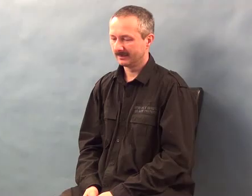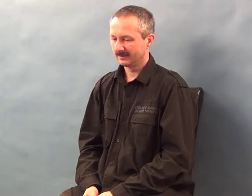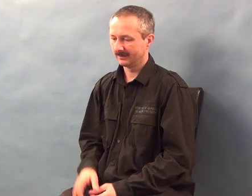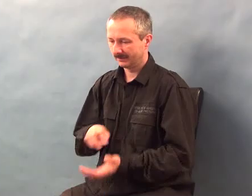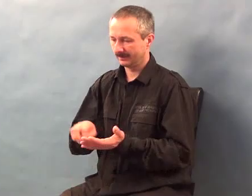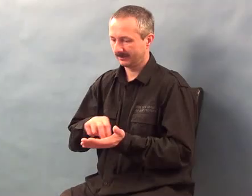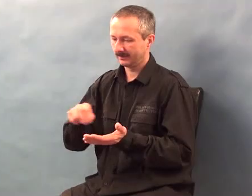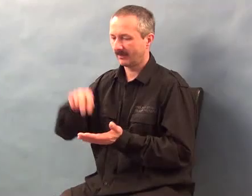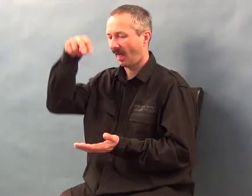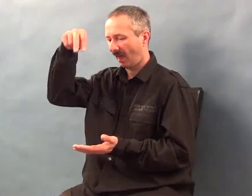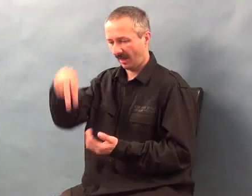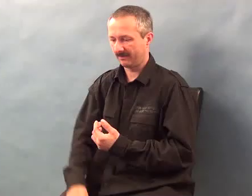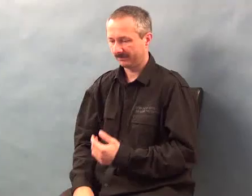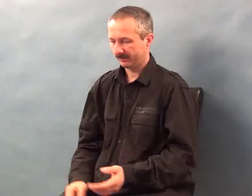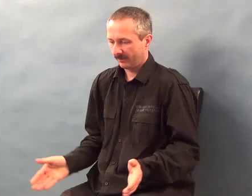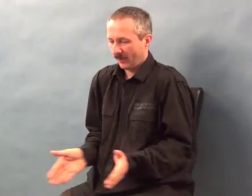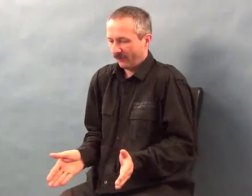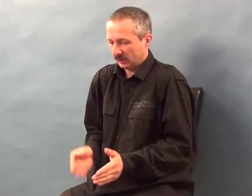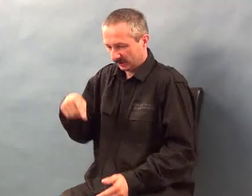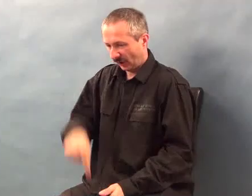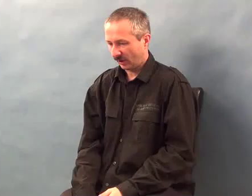Idzie i spada w dół, w małą, wąską szczelinę.